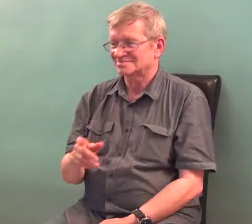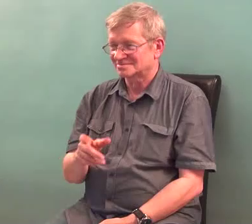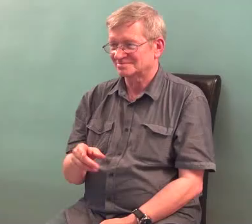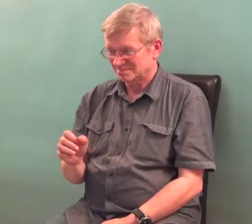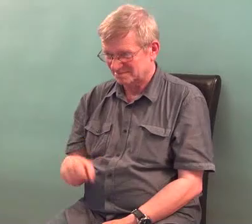Zgadzasz się?